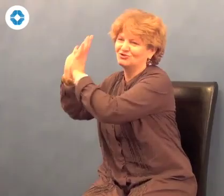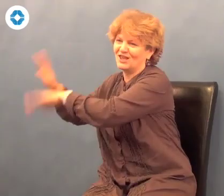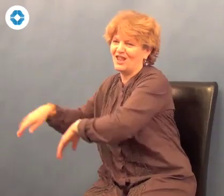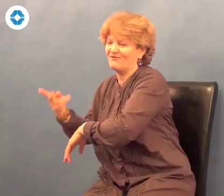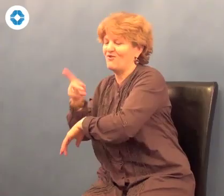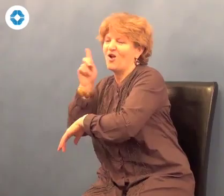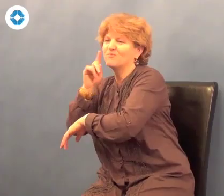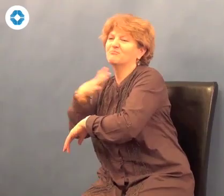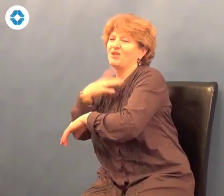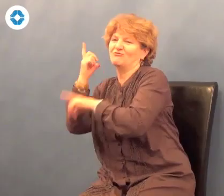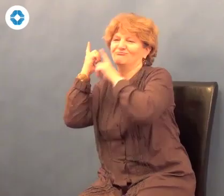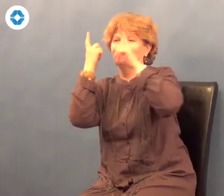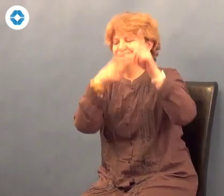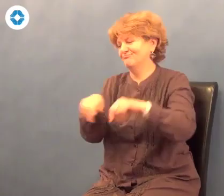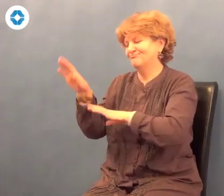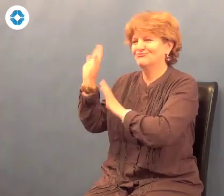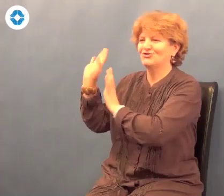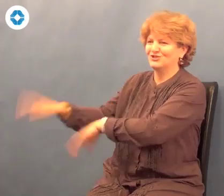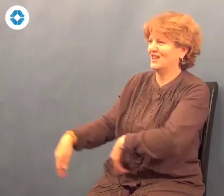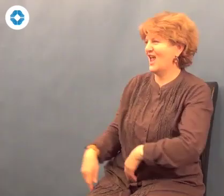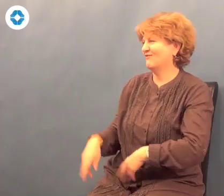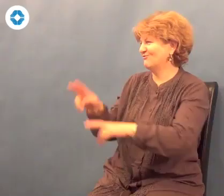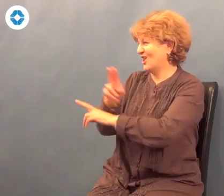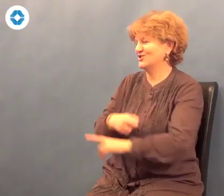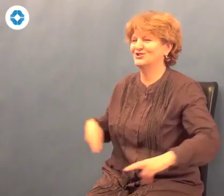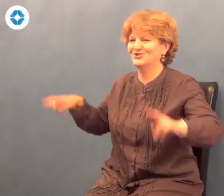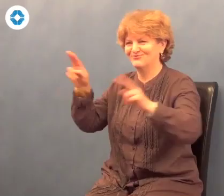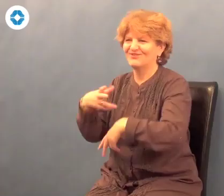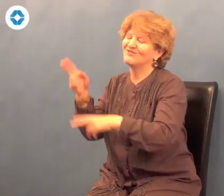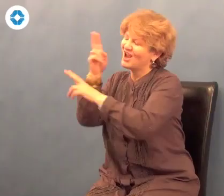Chłopak i pies poszli zostawiając tę rodzinę.